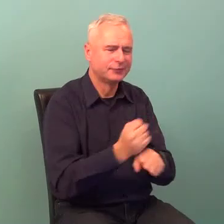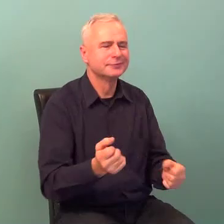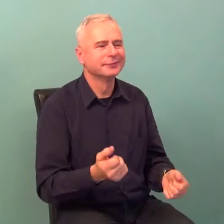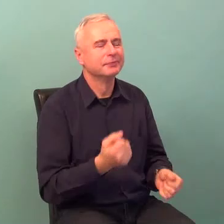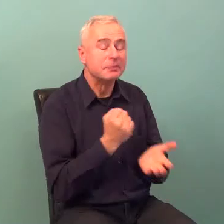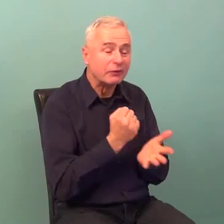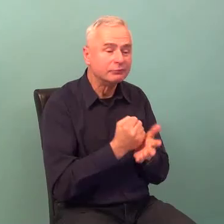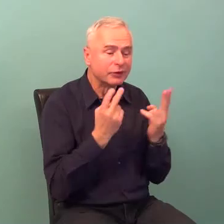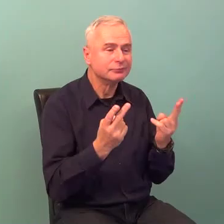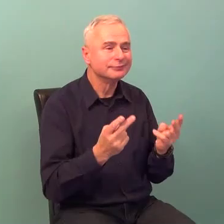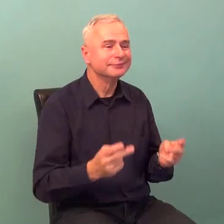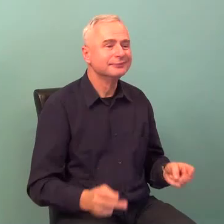Ważna sprawa.